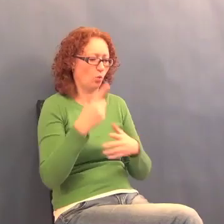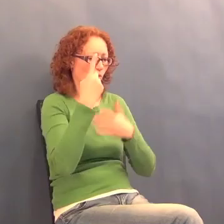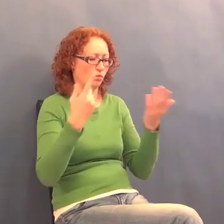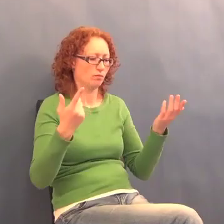Myślę.